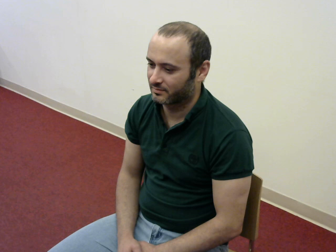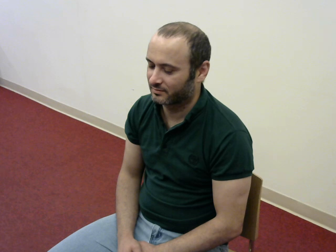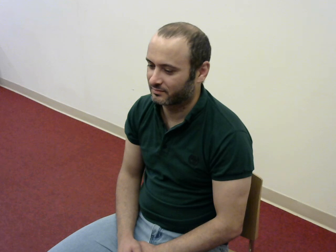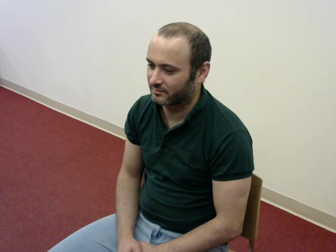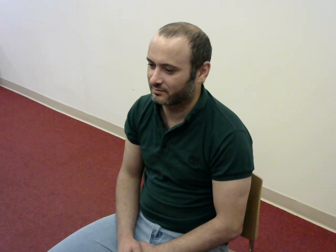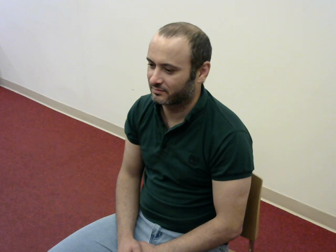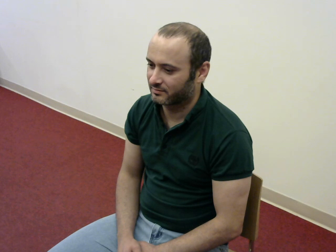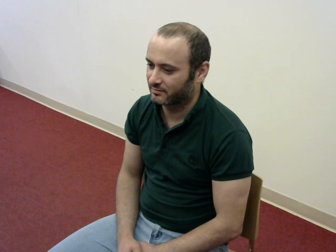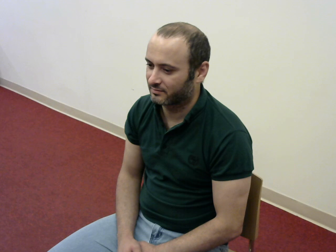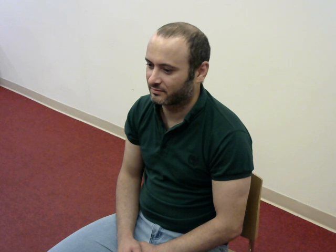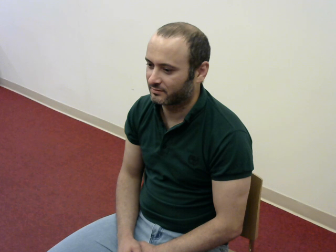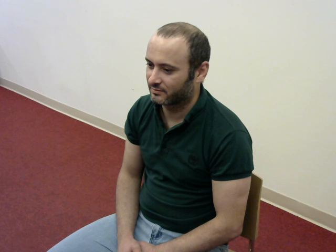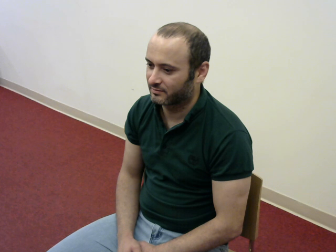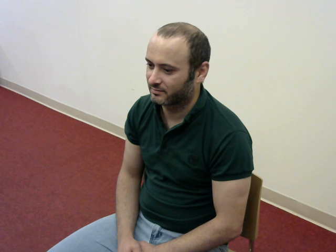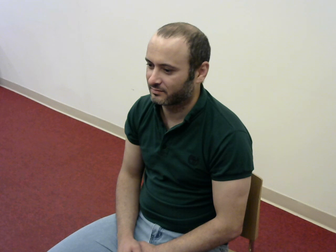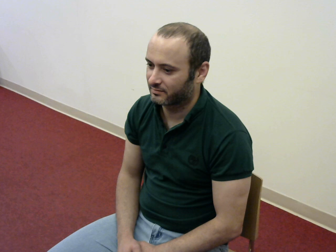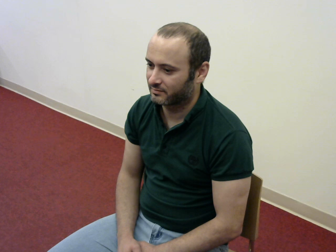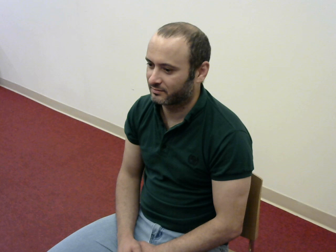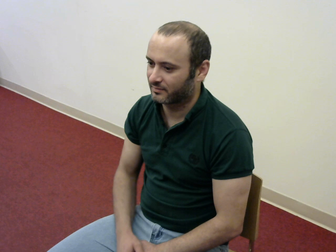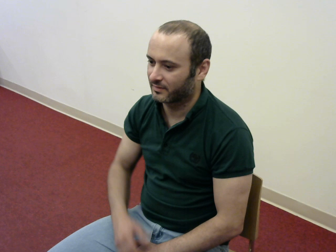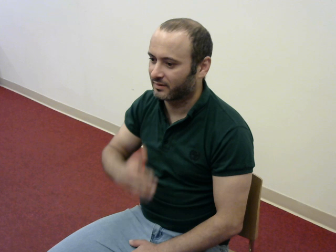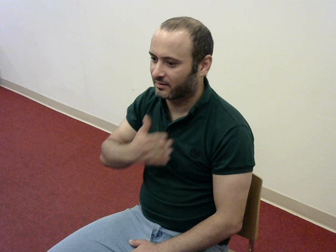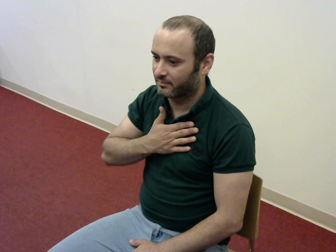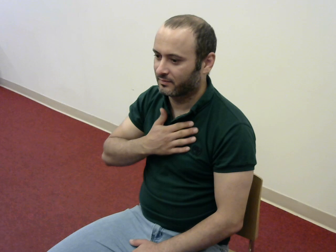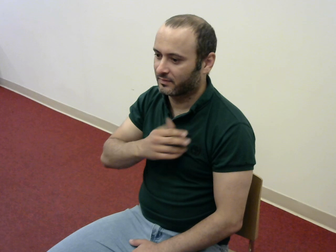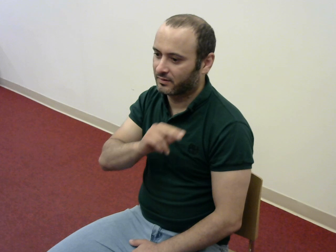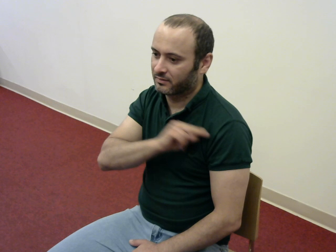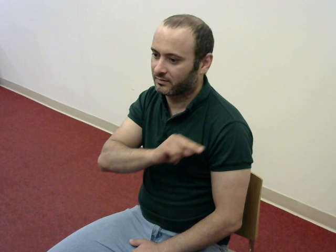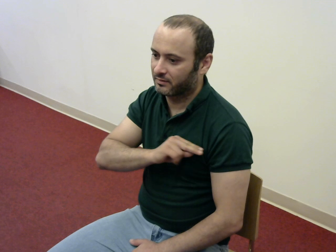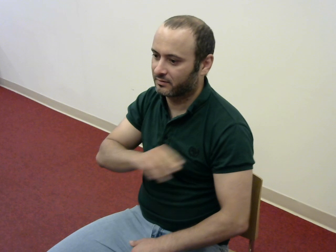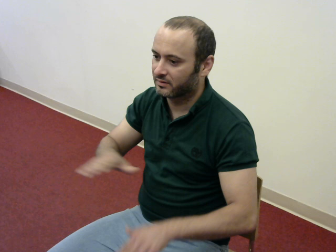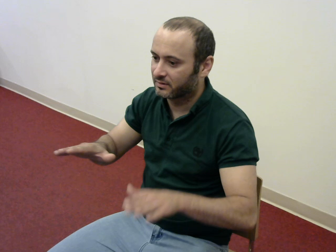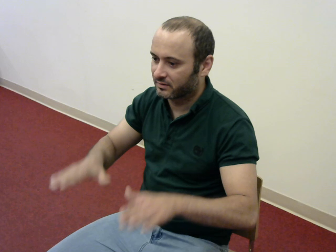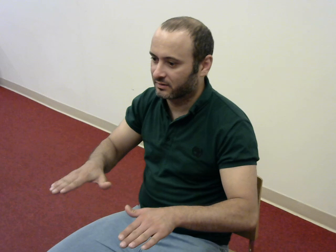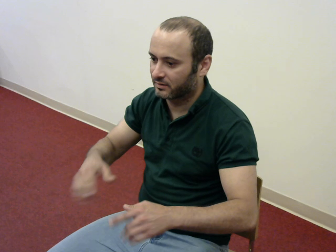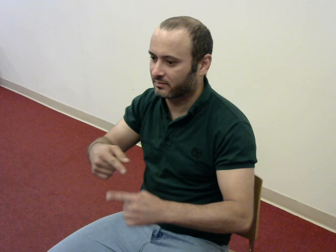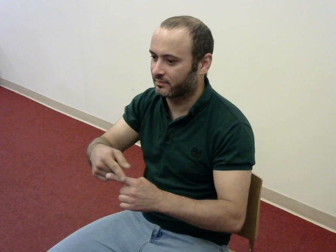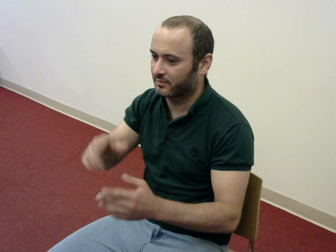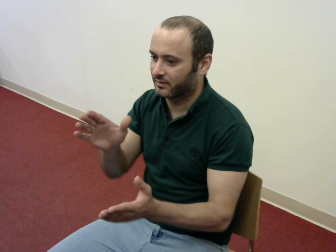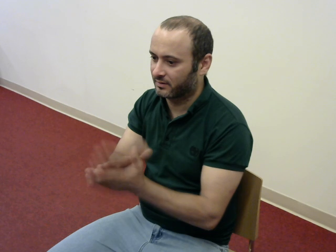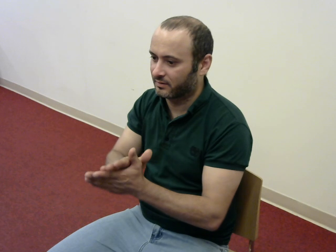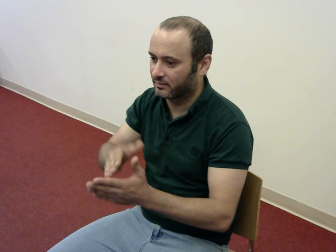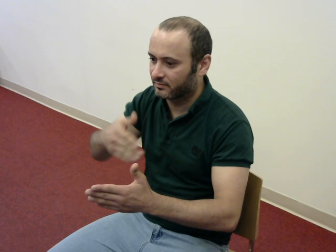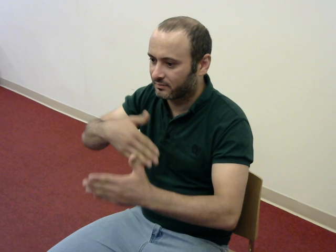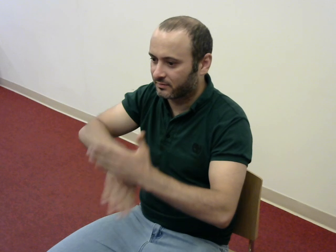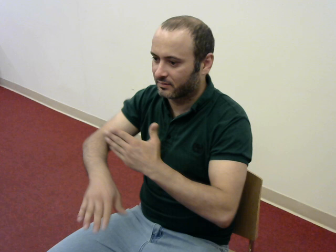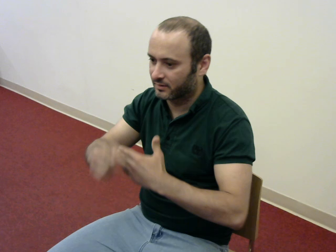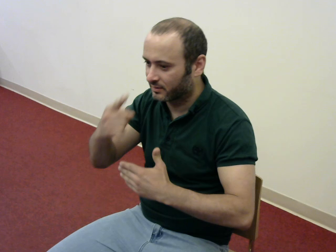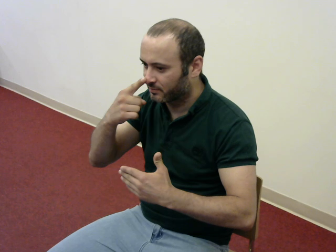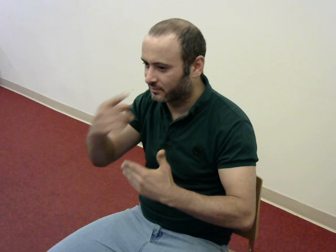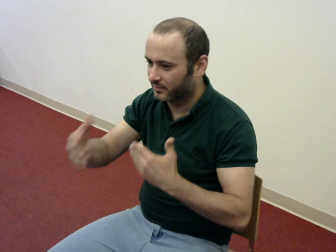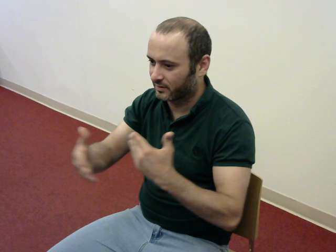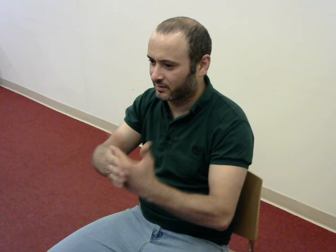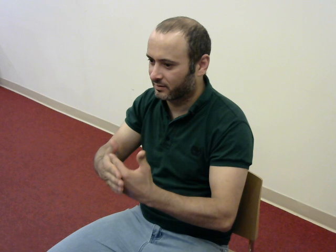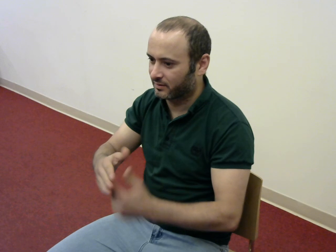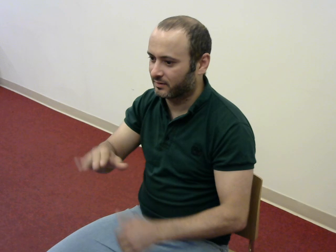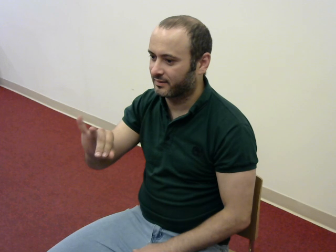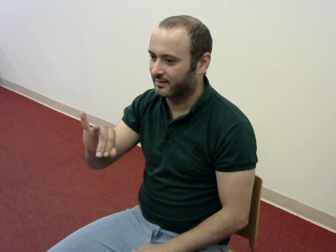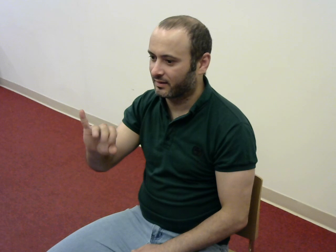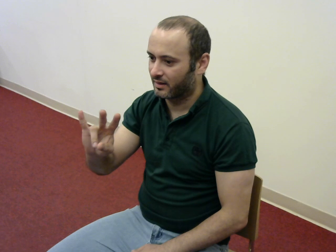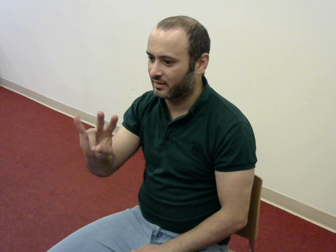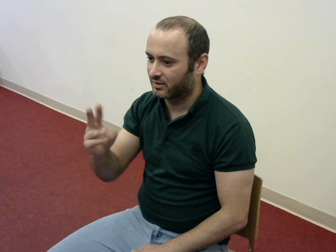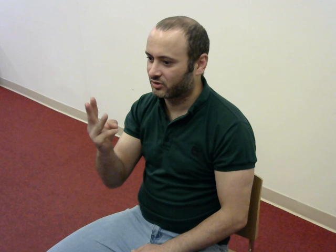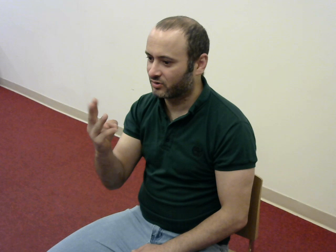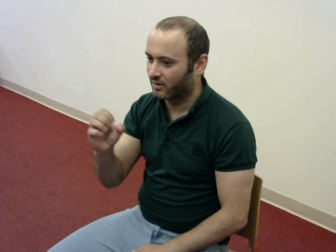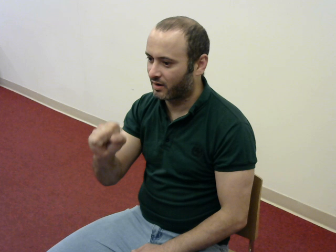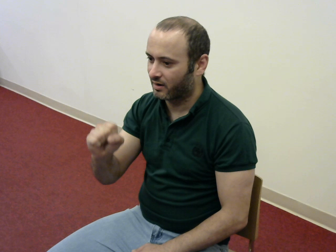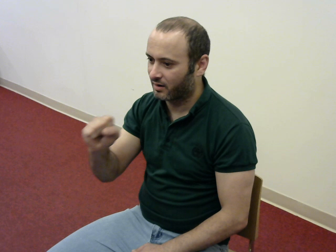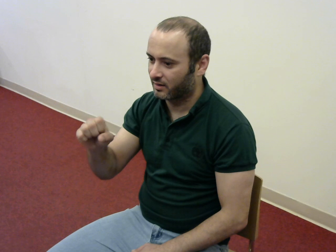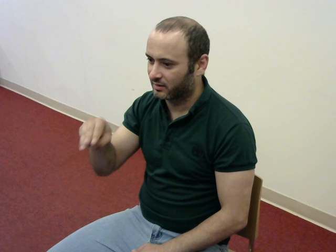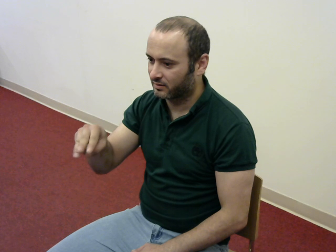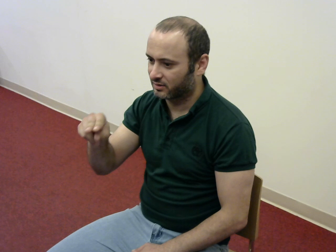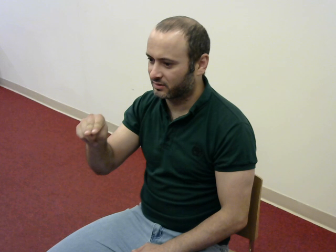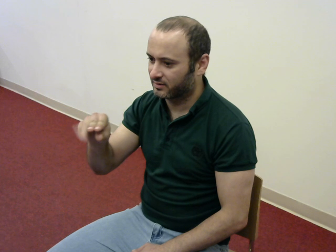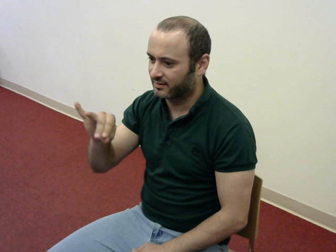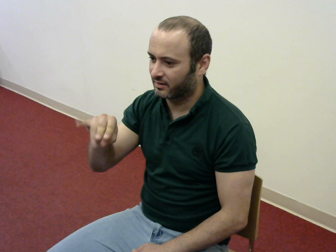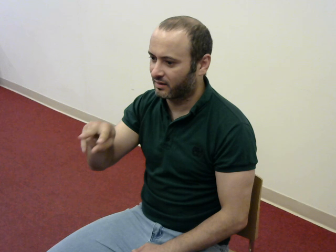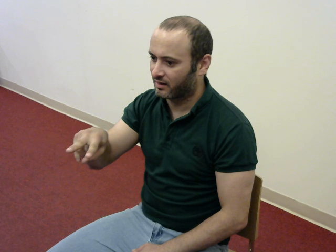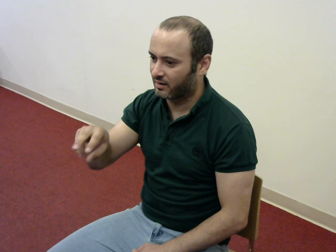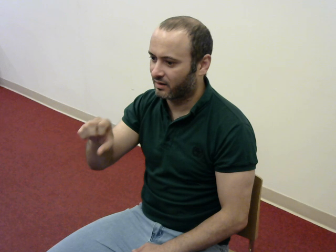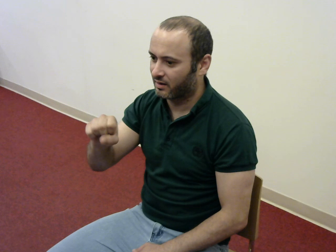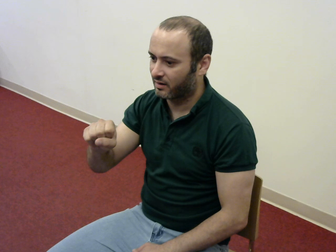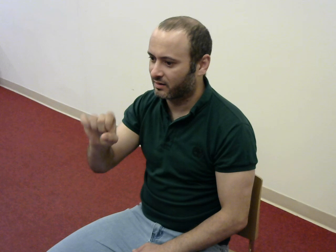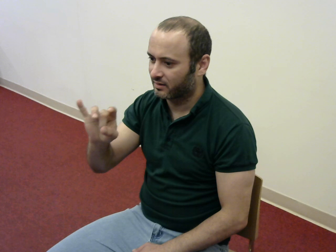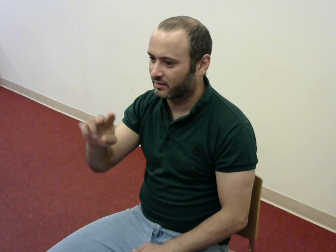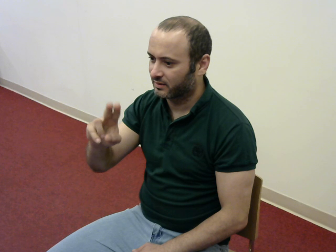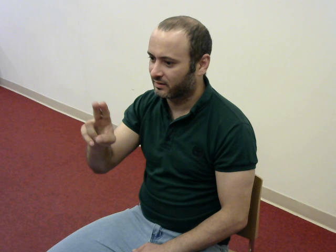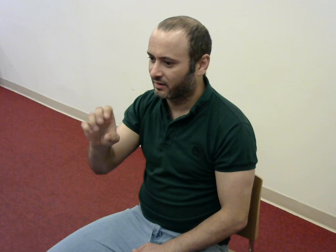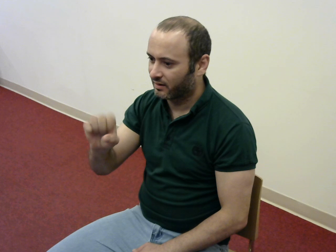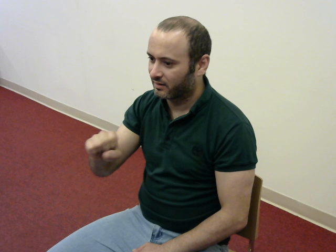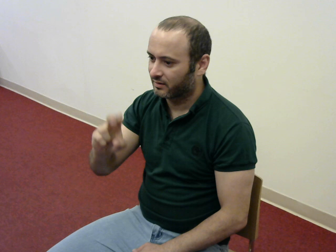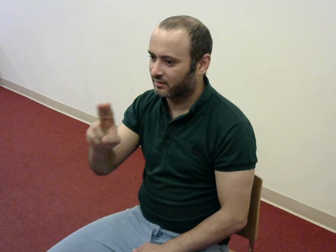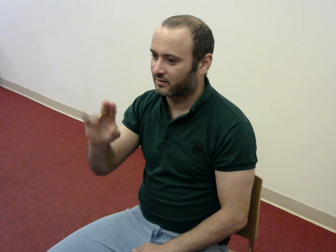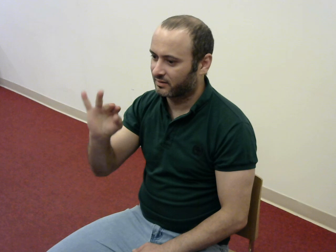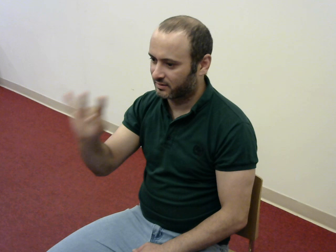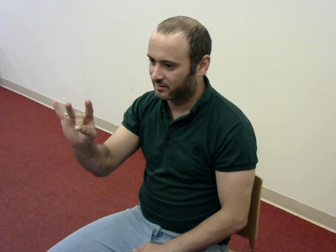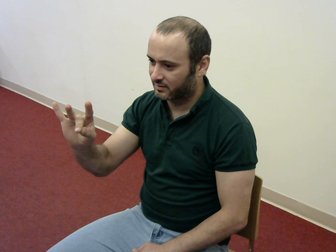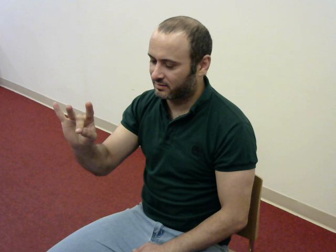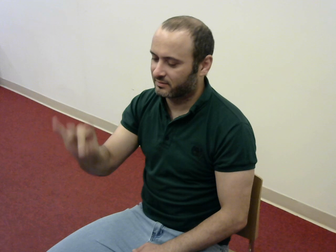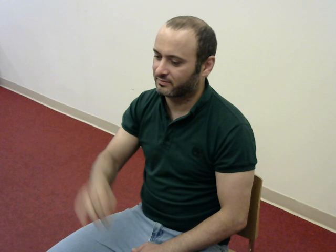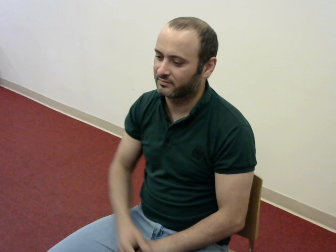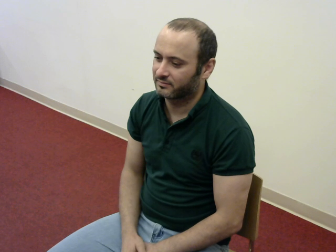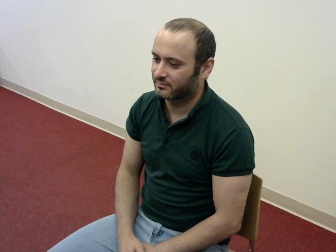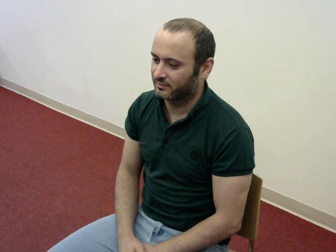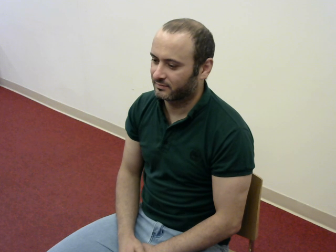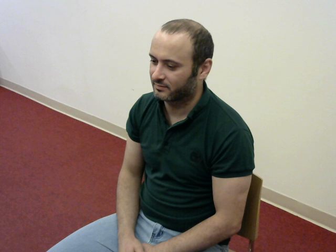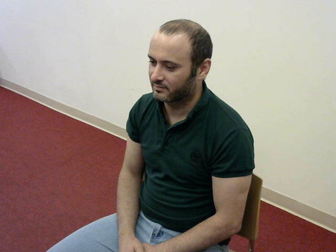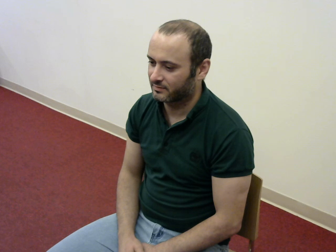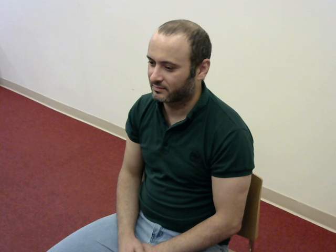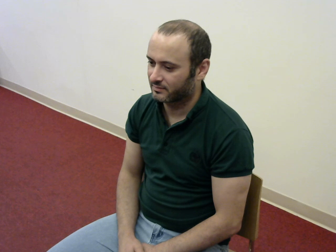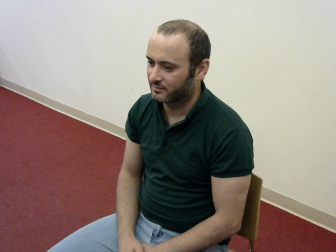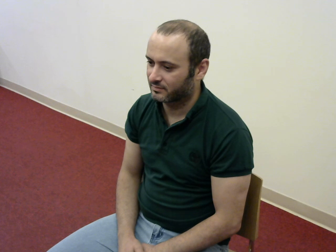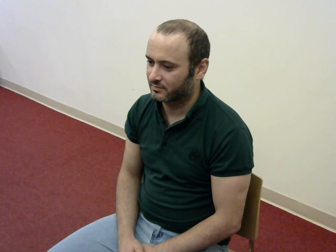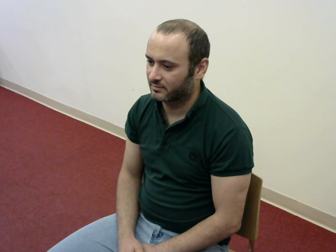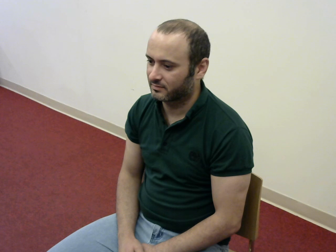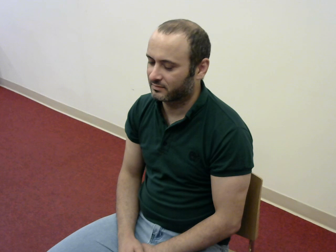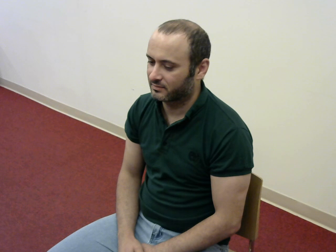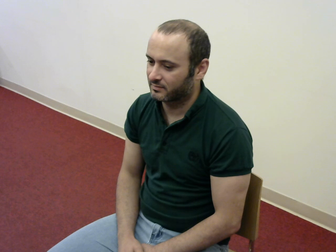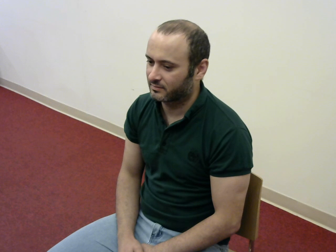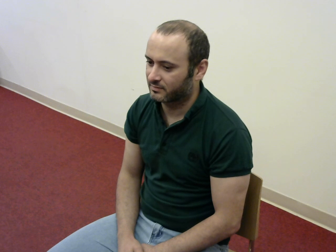Mənim iş yerim İnşaatçılar metrosunun yanındadadır